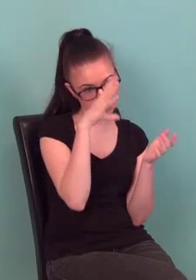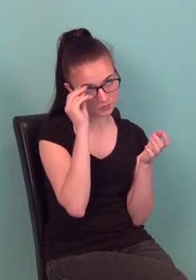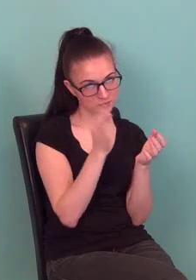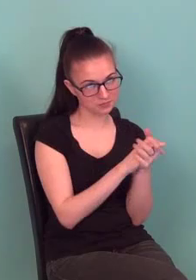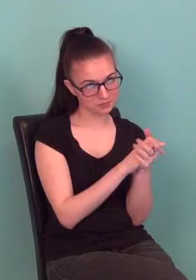Z przyjemnością, dobrze.